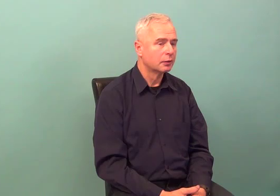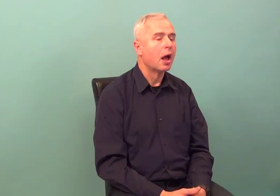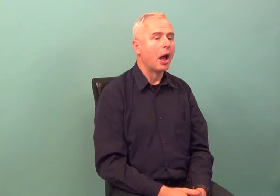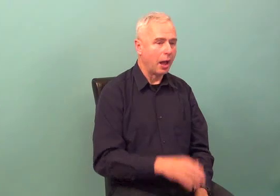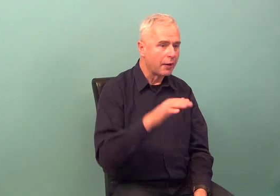Fala?